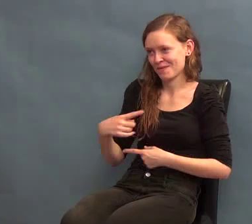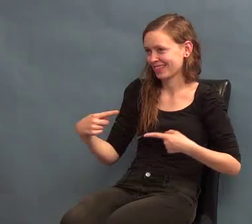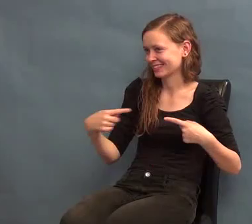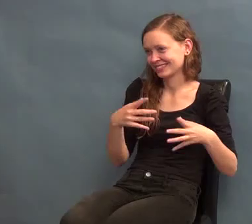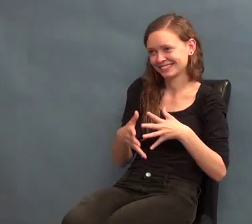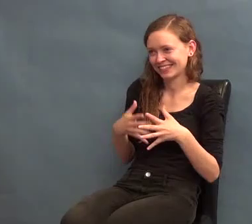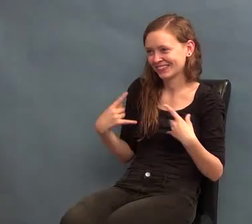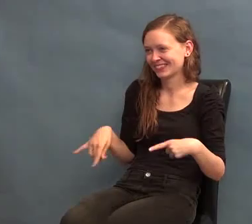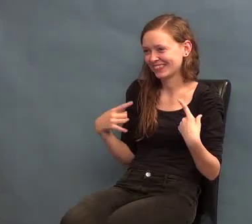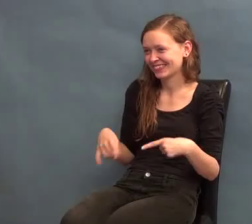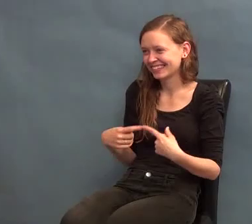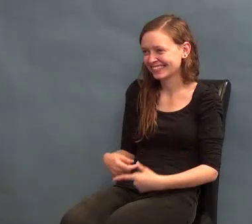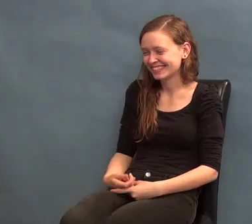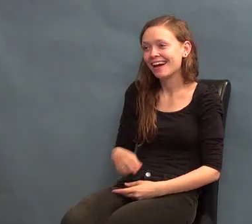Nie migaliśmy na ten temat.